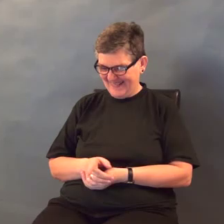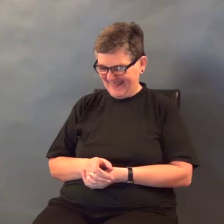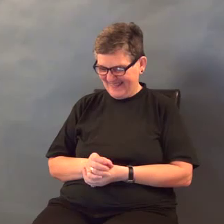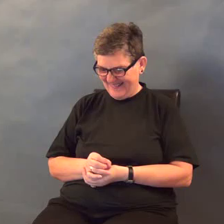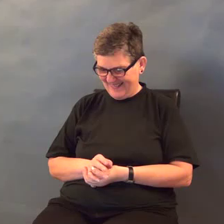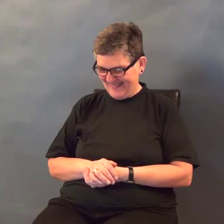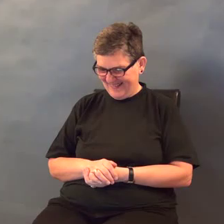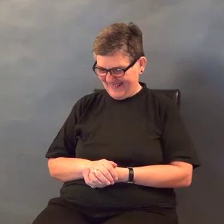To tak.